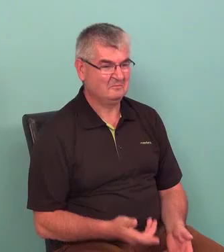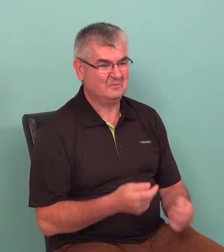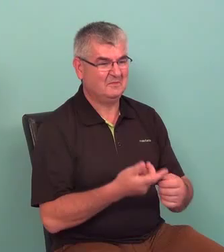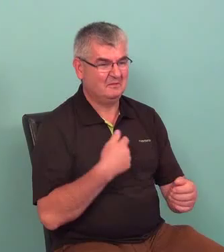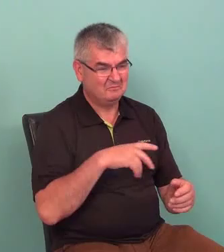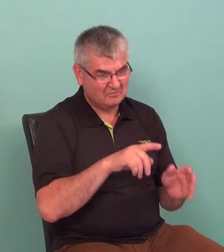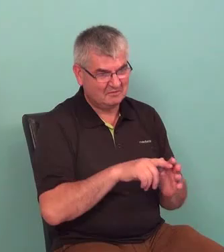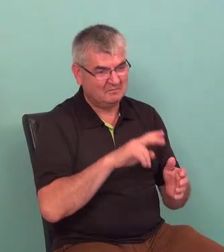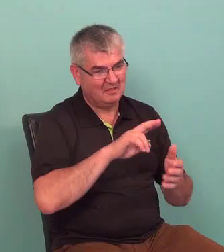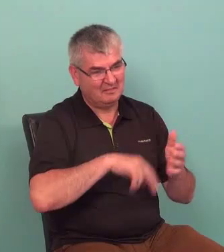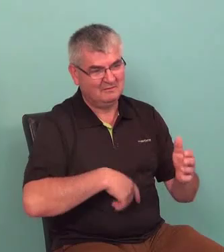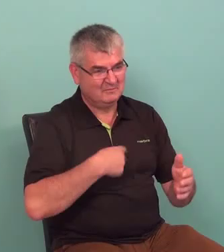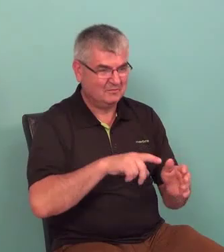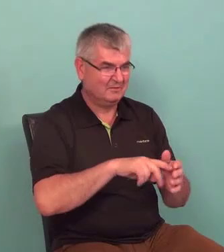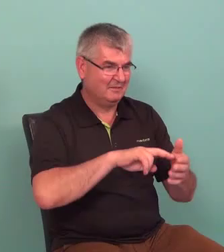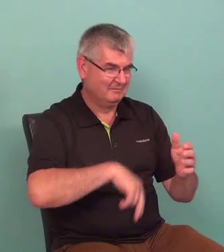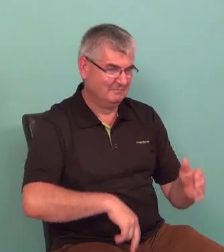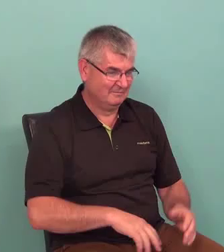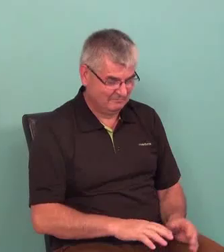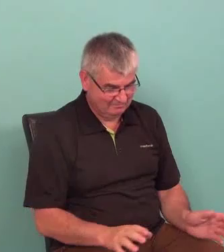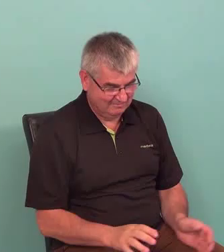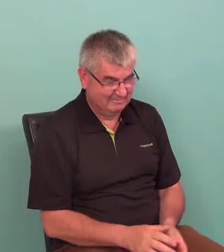Ja też, tak samo już zrezygnowałem.